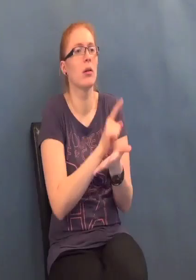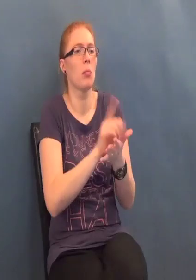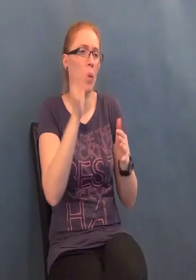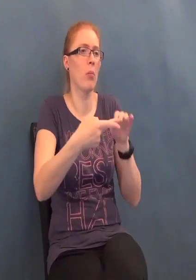Nie zawsze zatrzymują się.